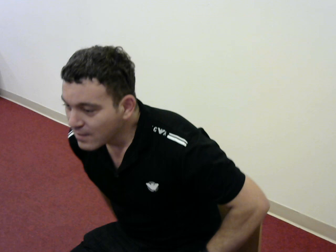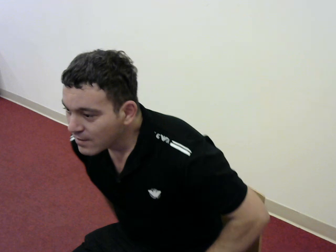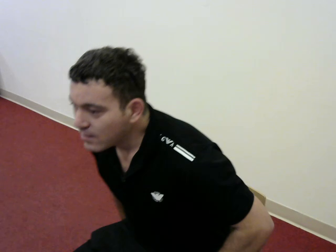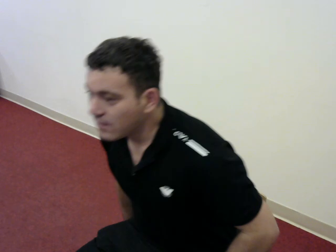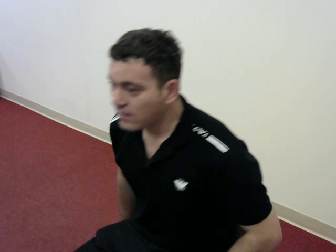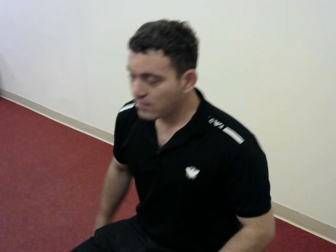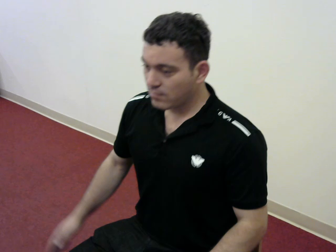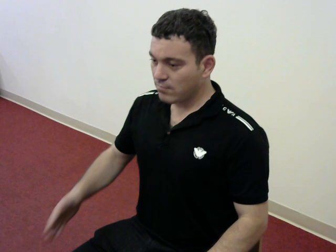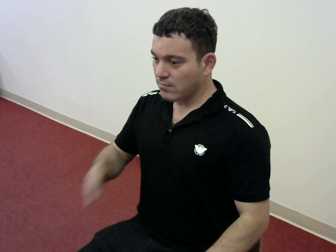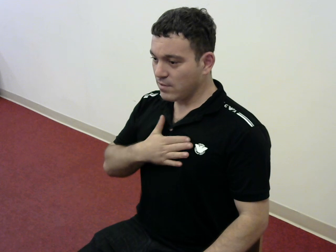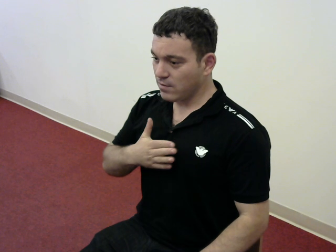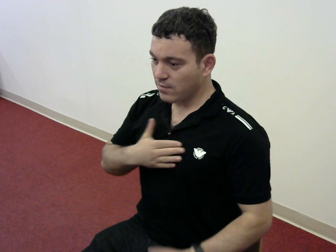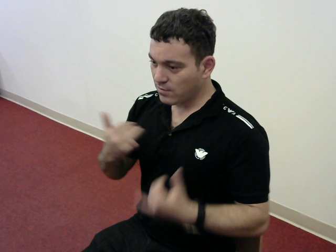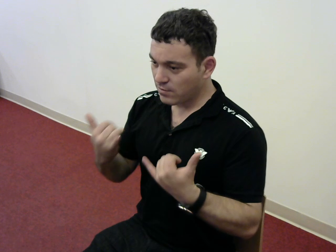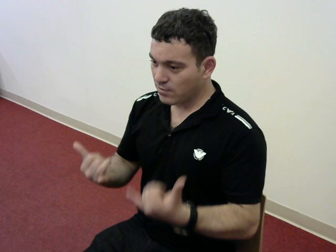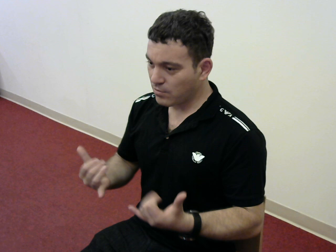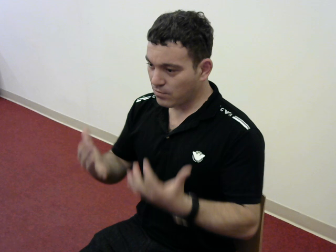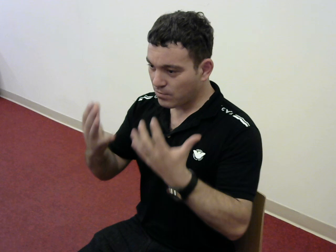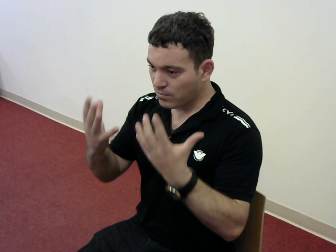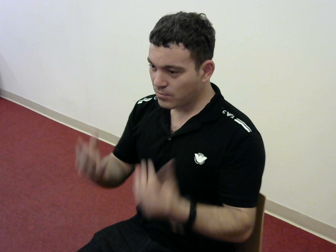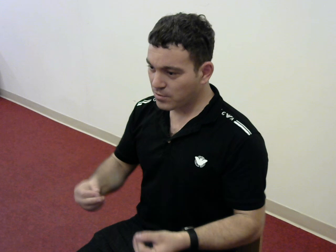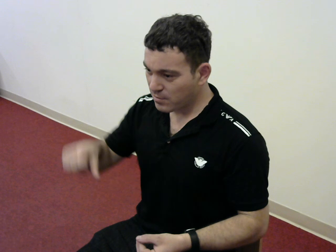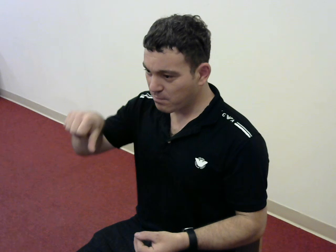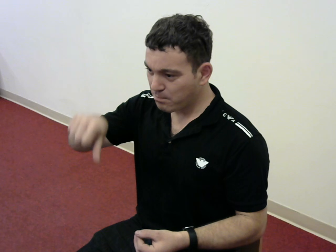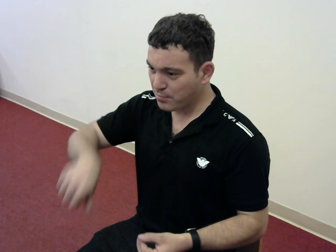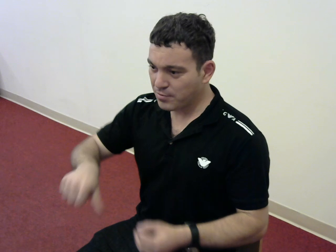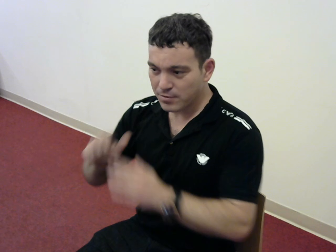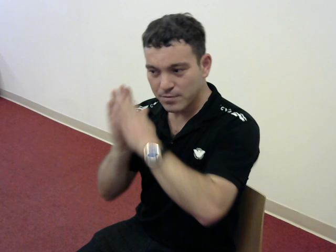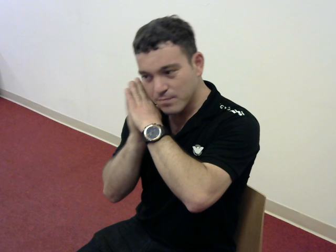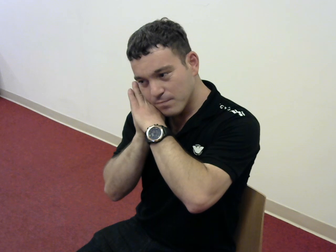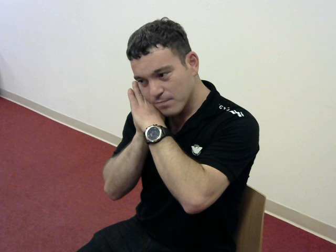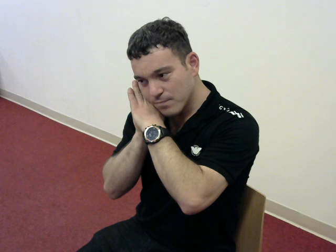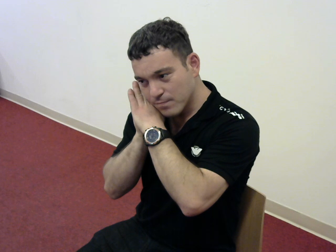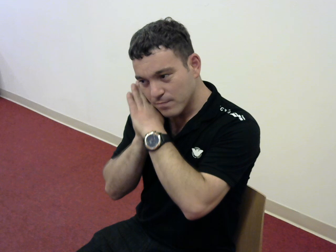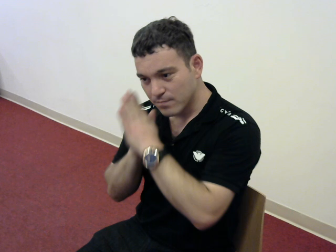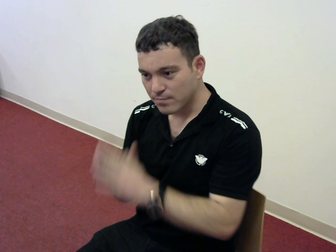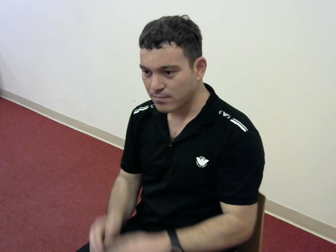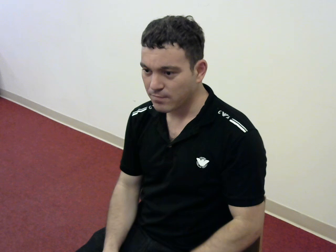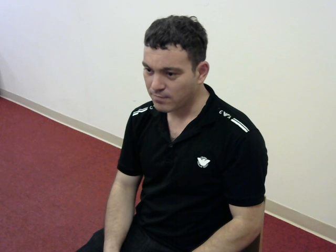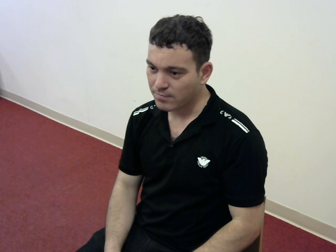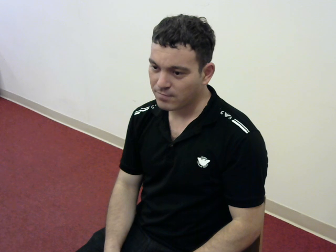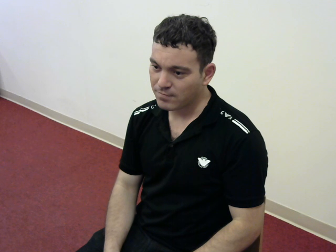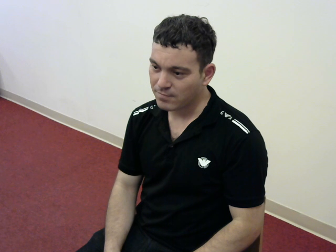Mən bu gün pis yatmışam